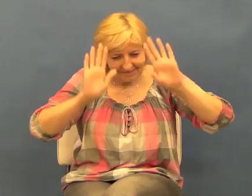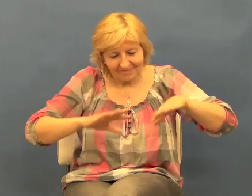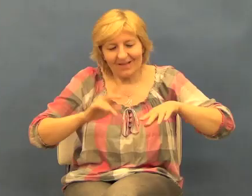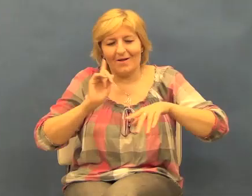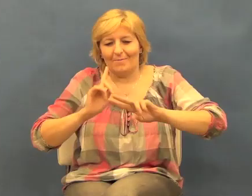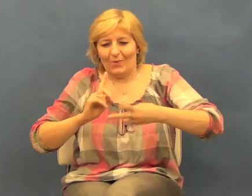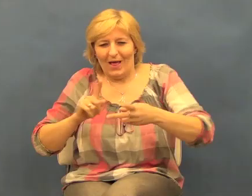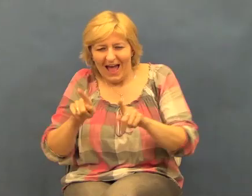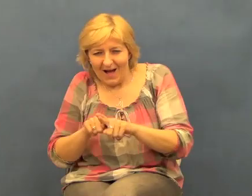Mały chłopiec znów robi to samo, co wcześniej.